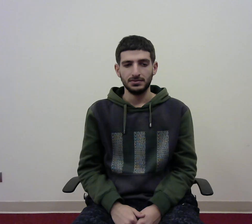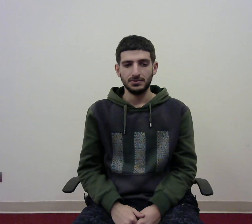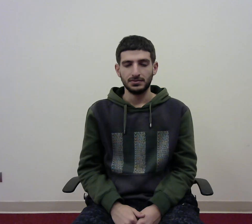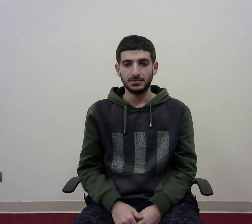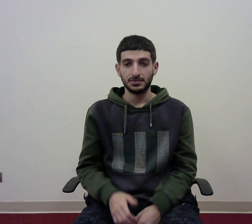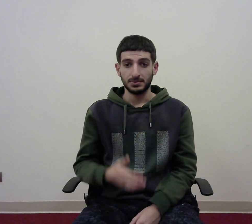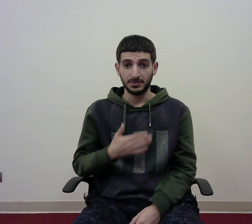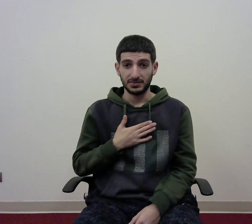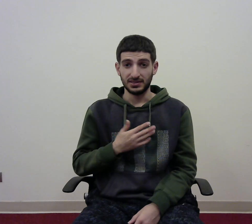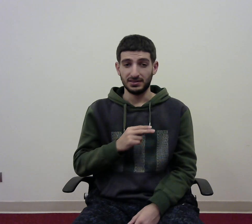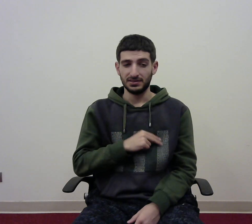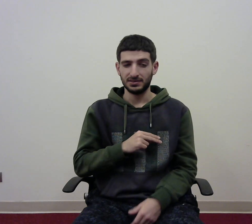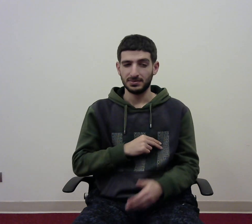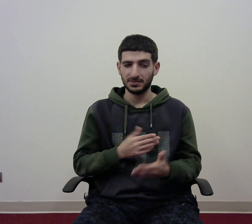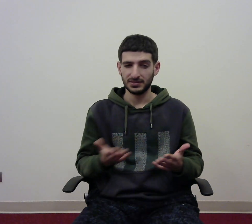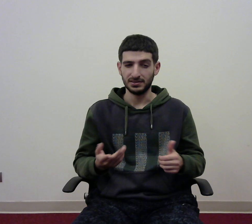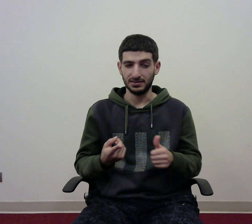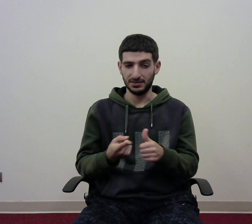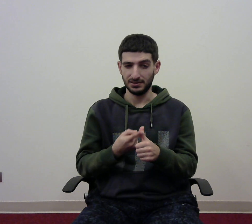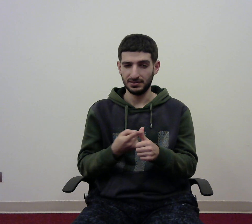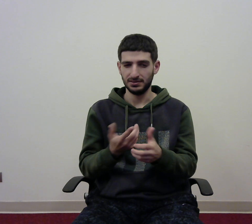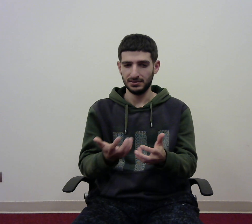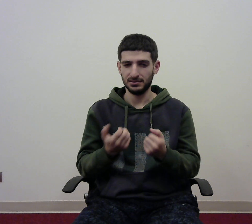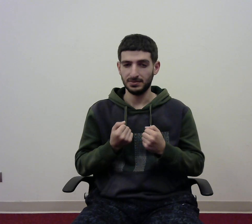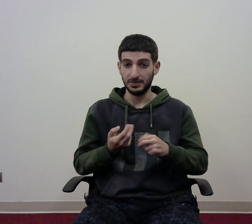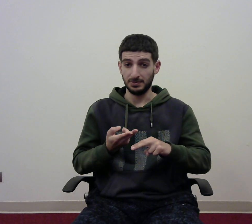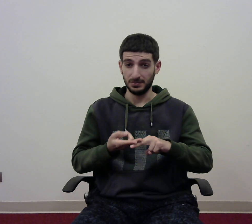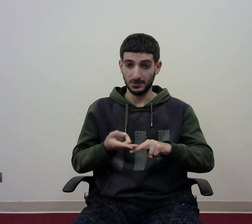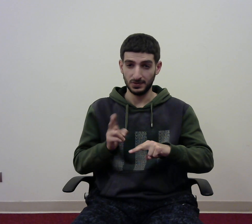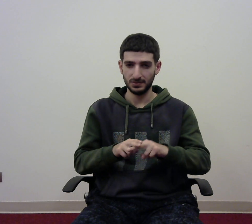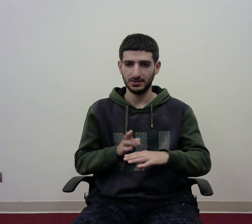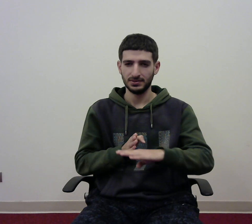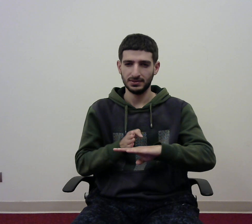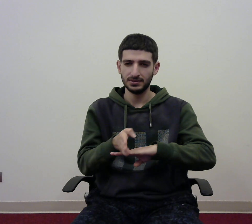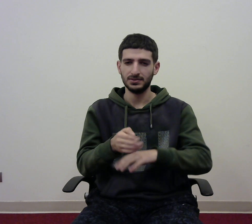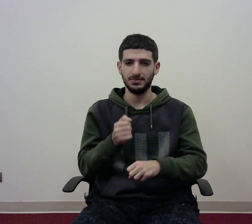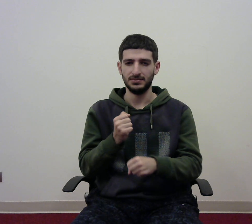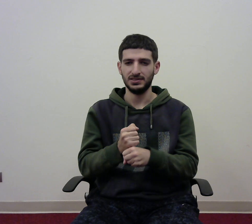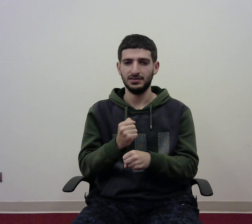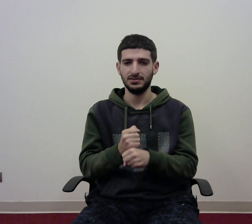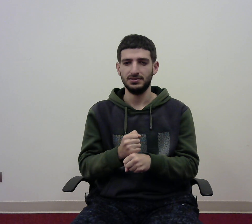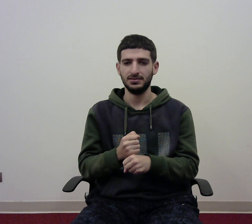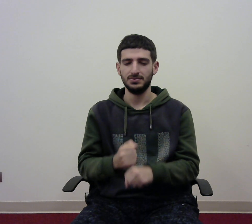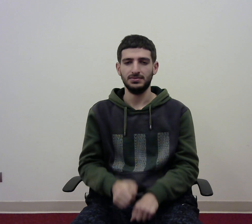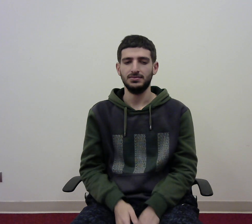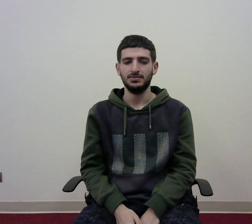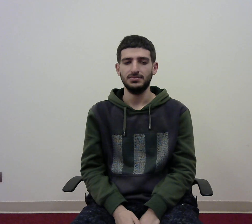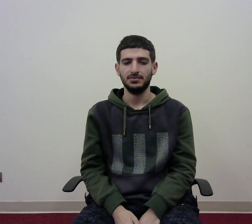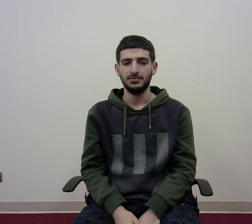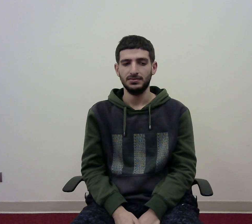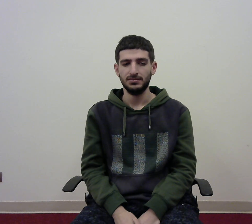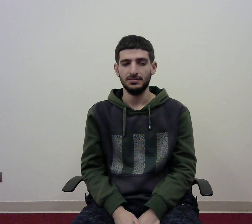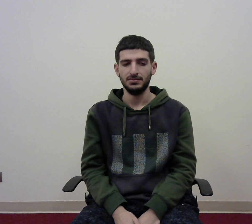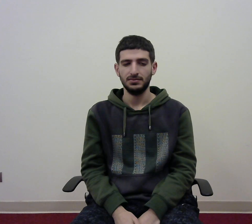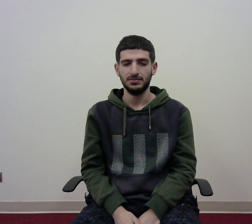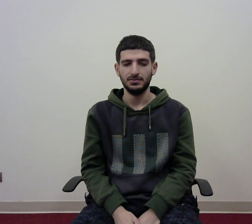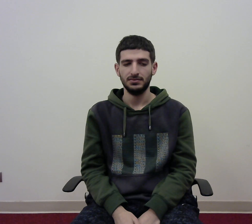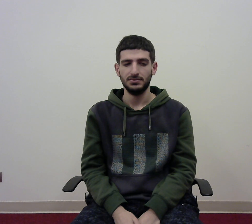Mən işsiz adı almaq üçün müraciət edirəm